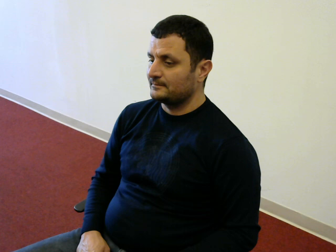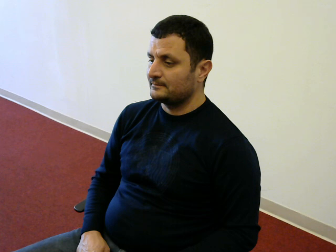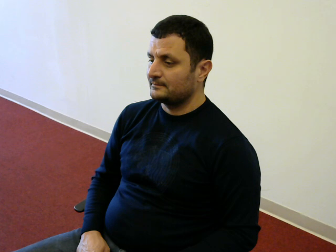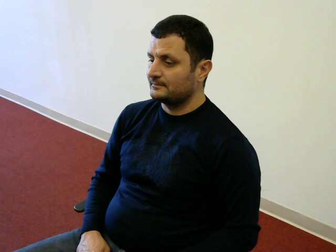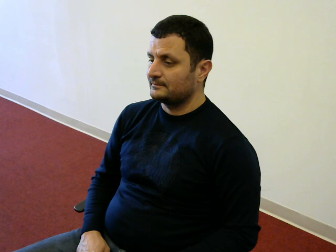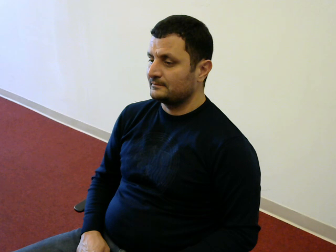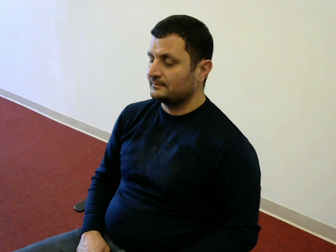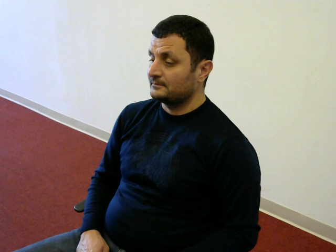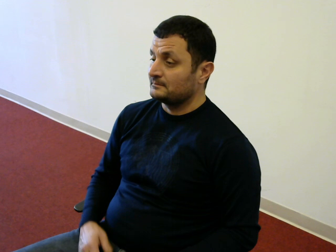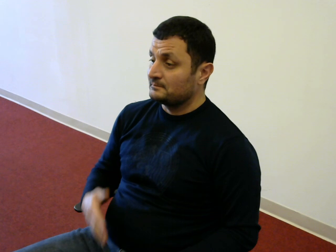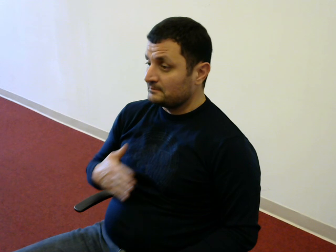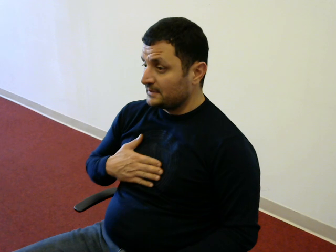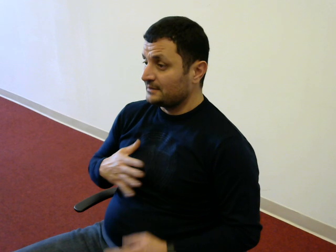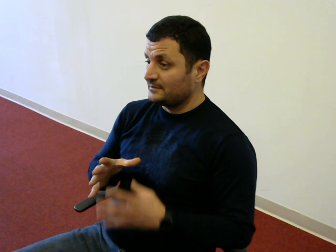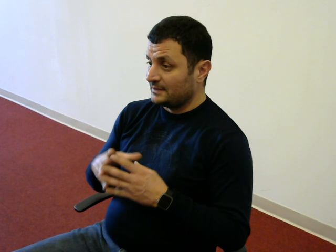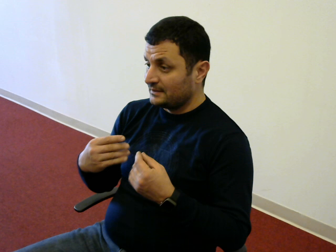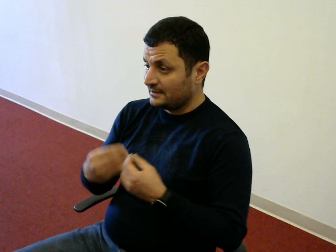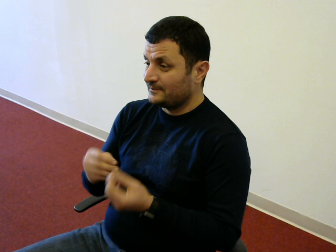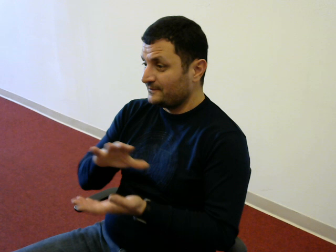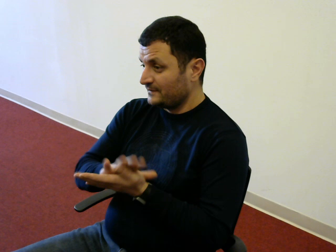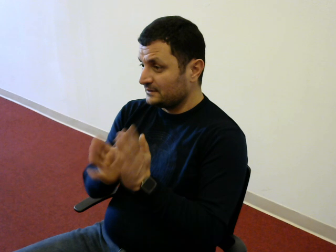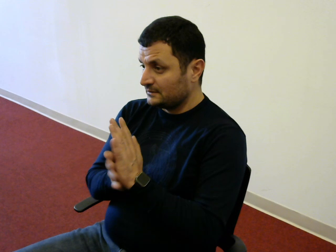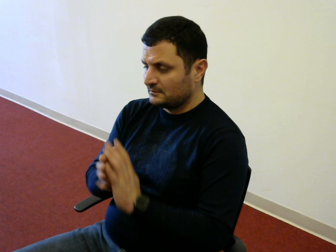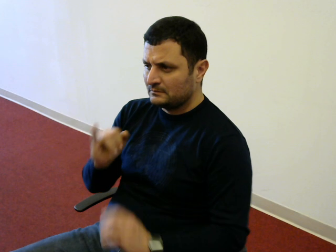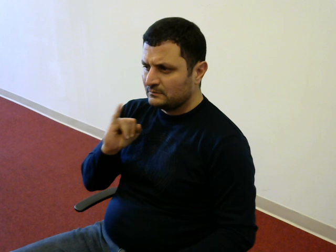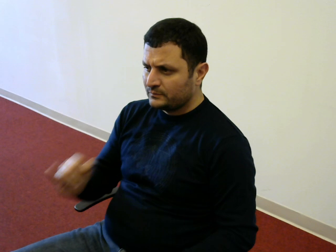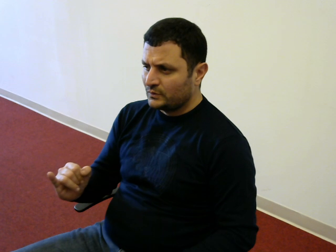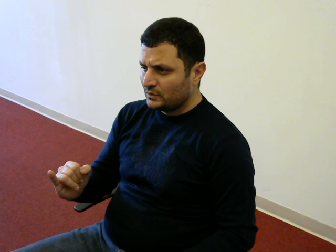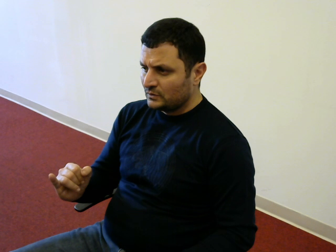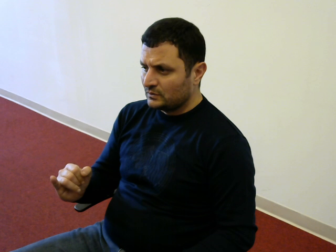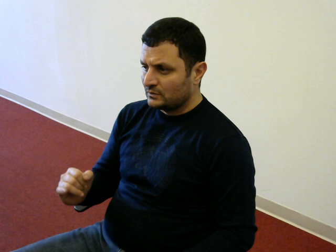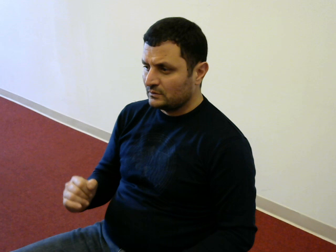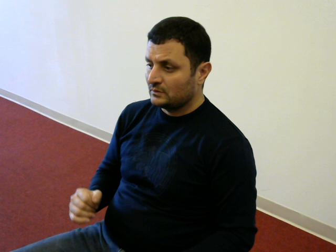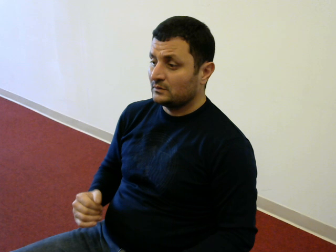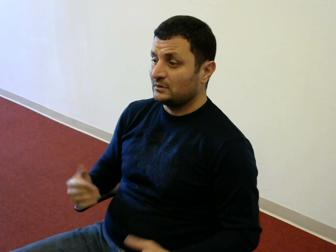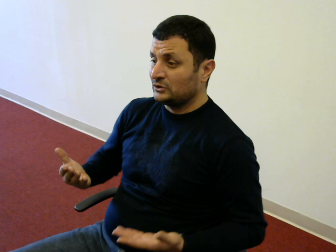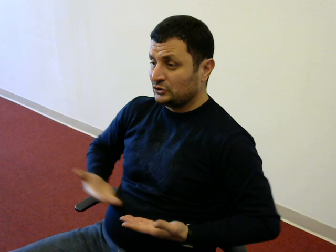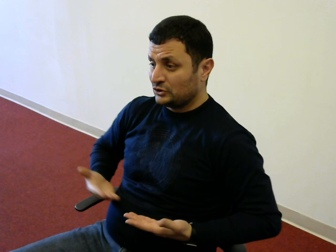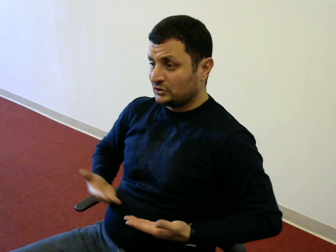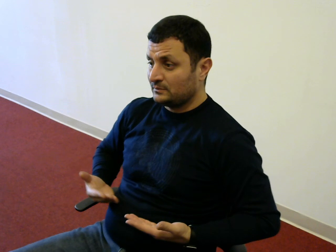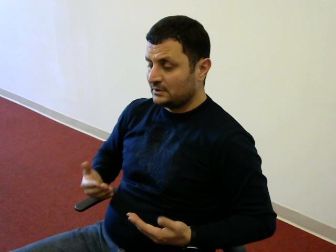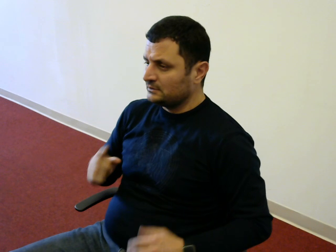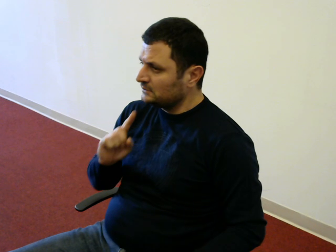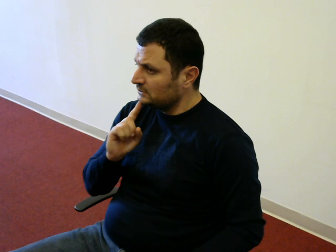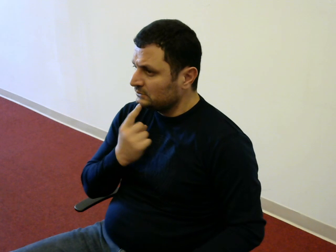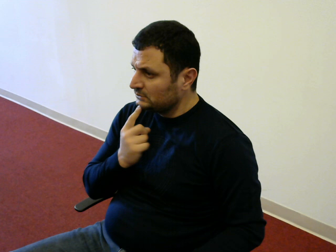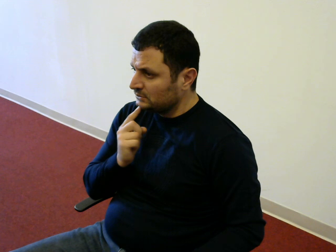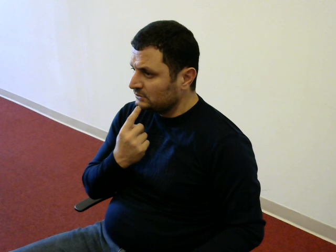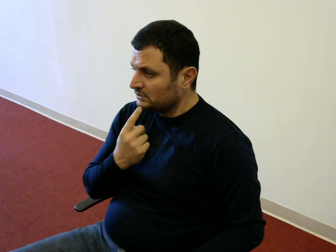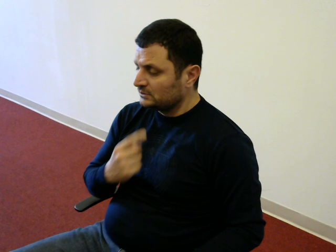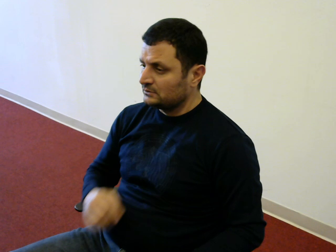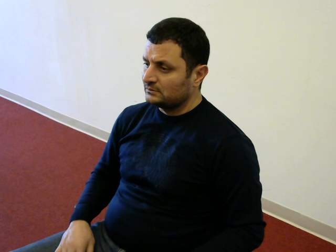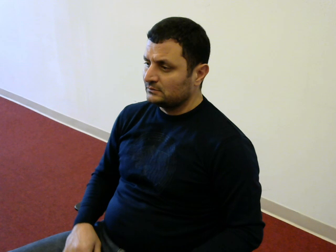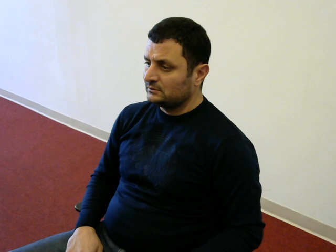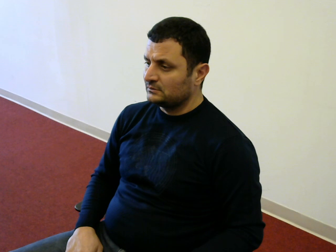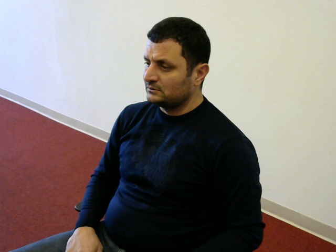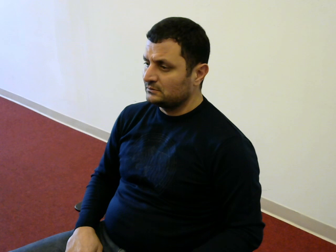Mənim ailəmin vəziyyəti yaxşı deyil, yaşamaq çətindir